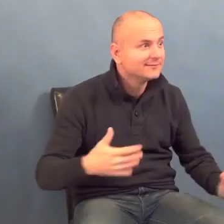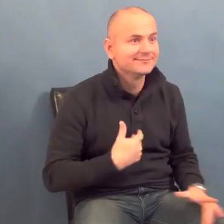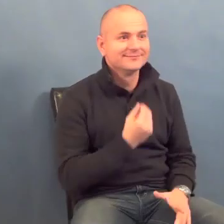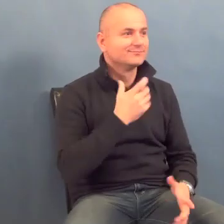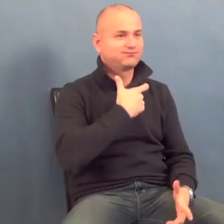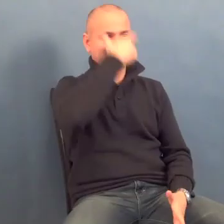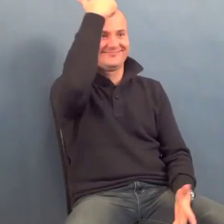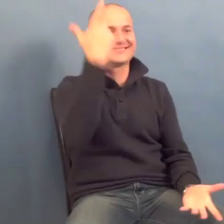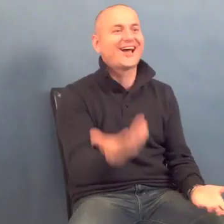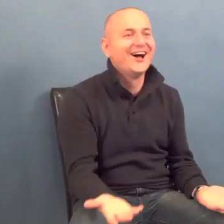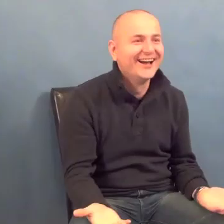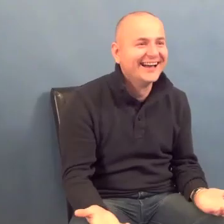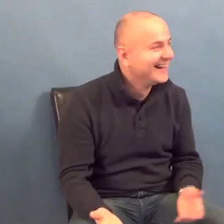A nie, to bym się spalił z czerwoności.